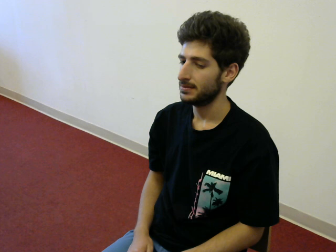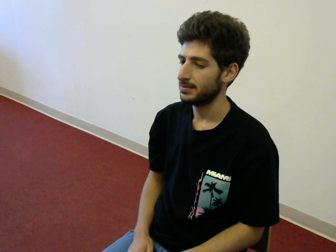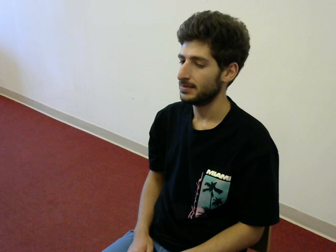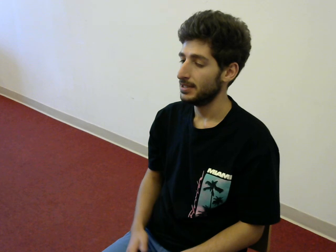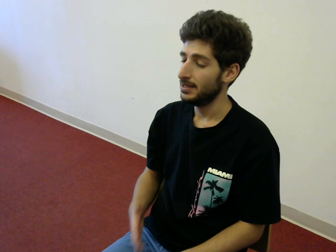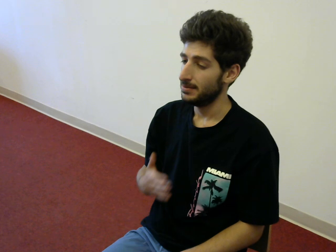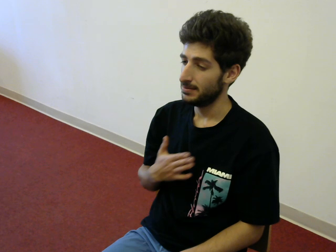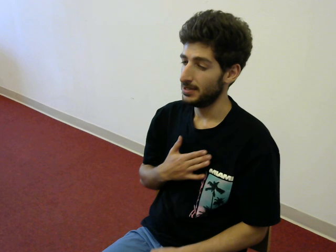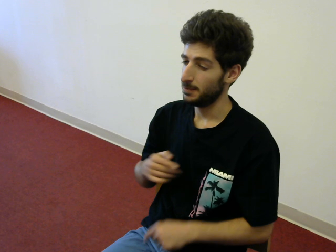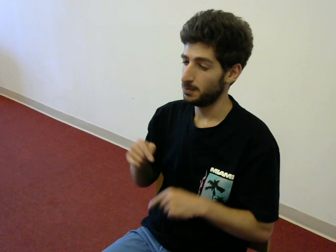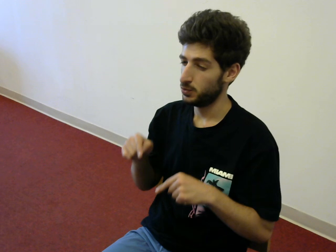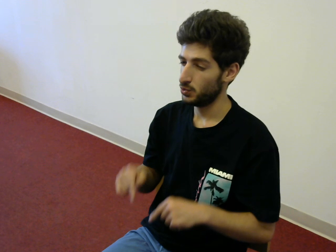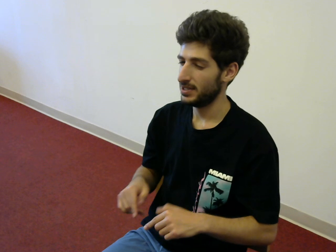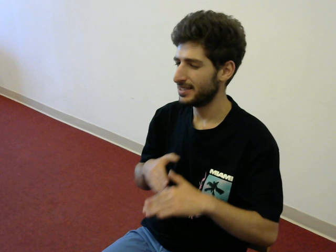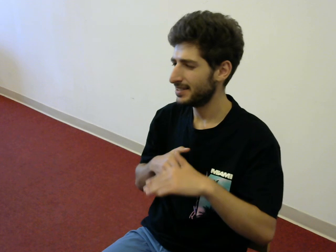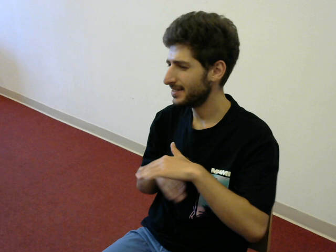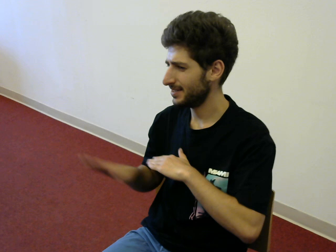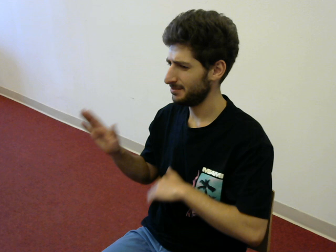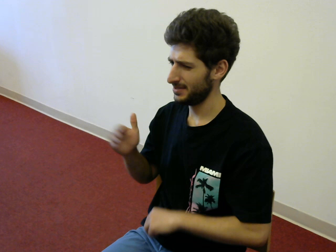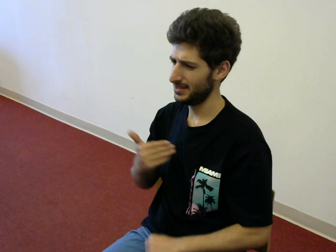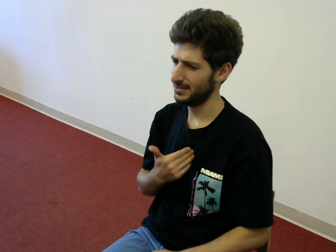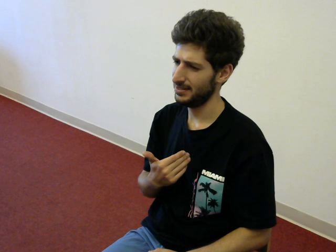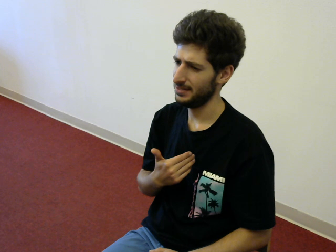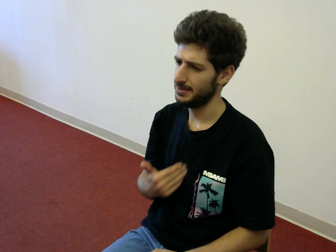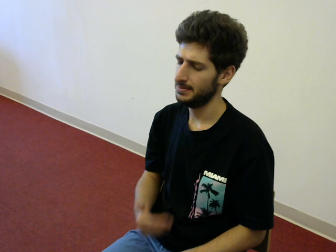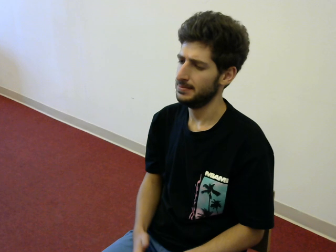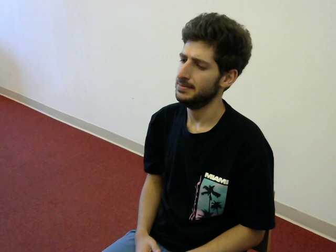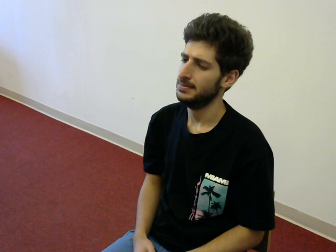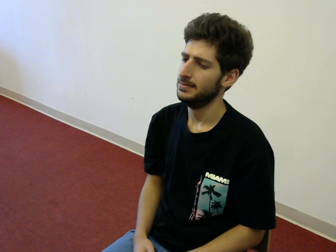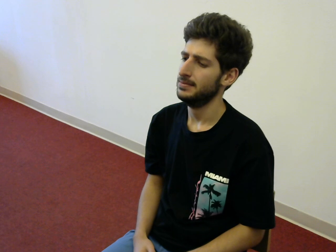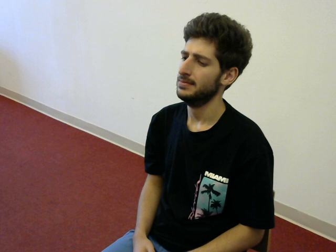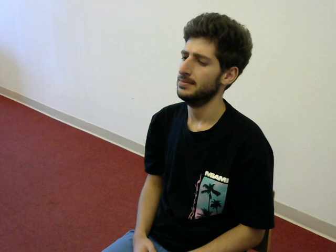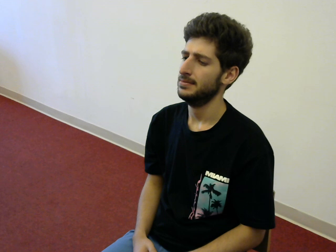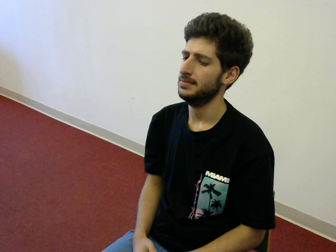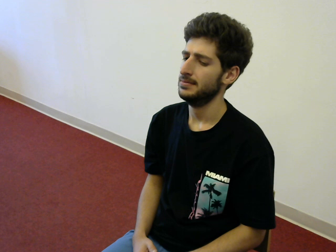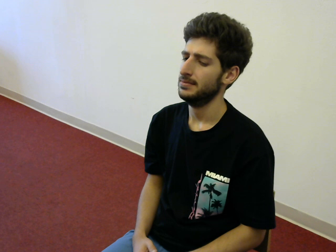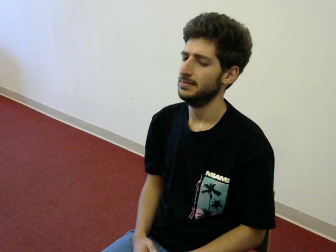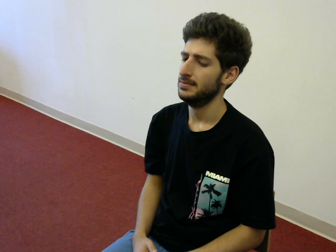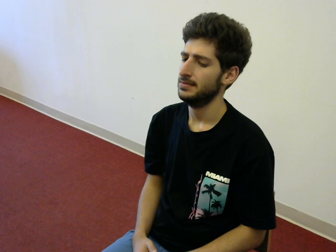Mən burdan getmək istəyirəm